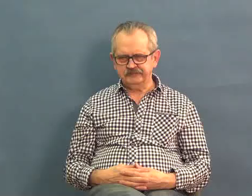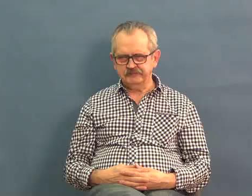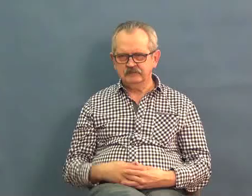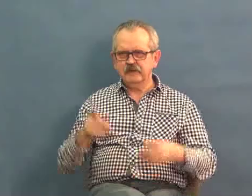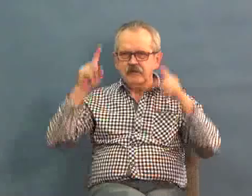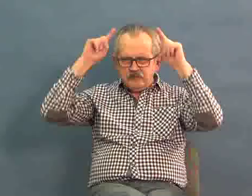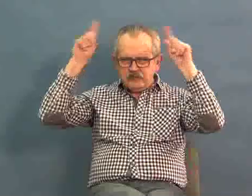Myszka Miki.